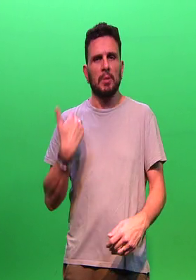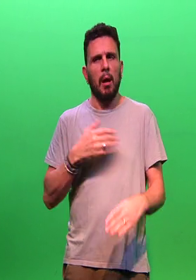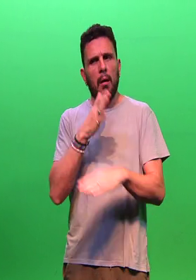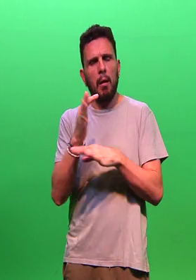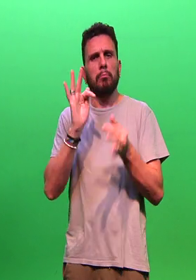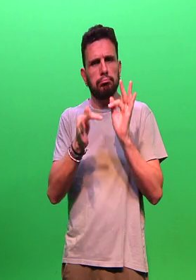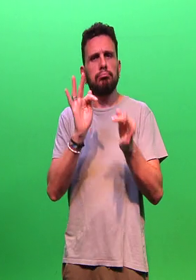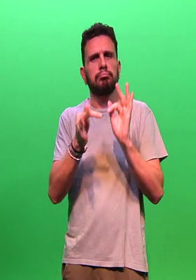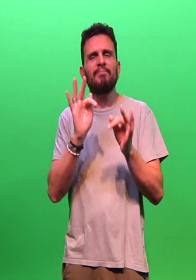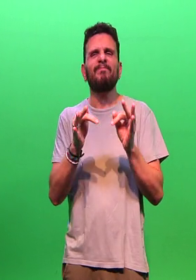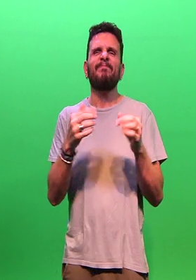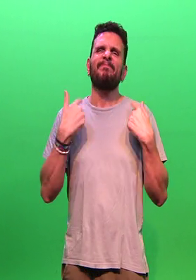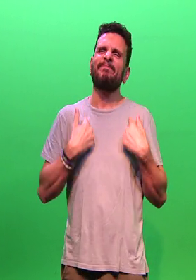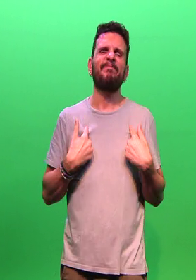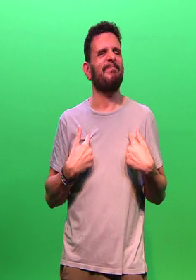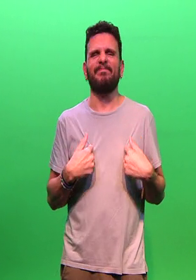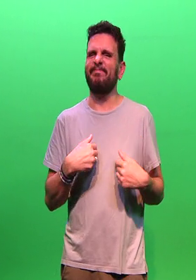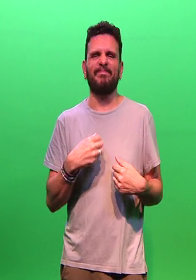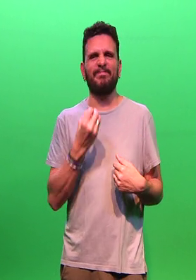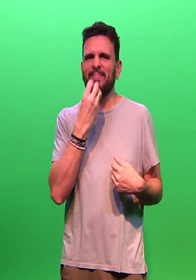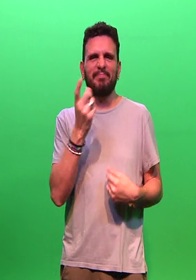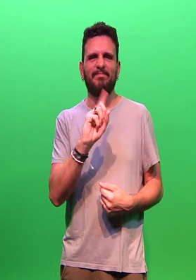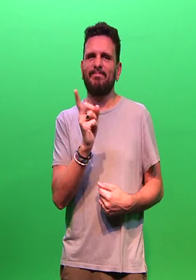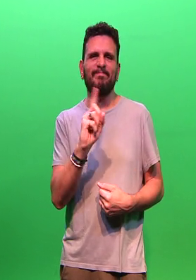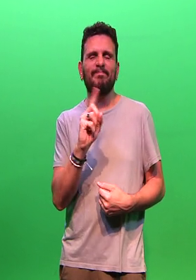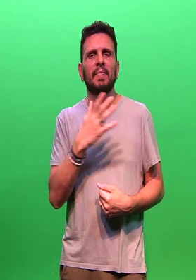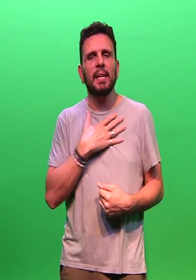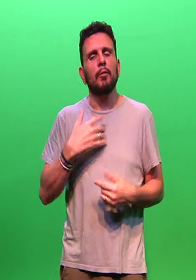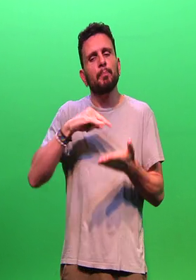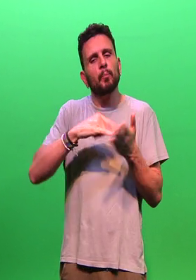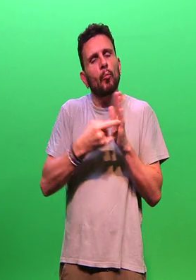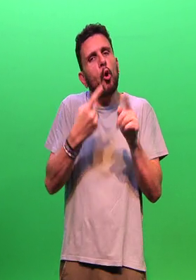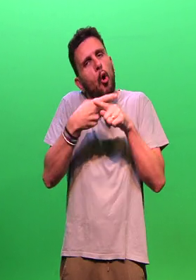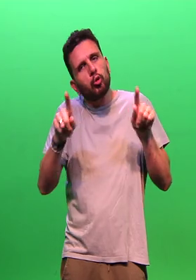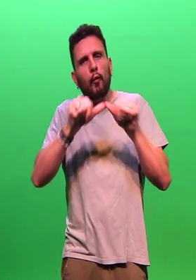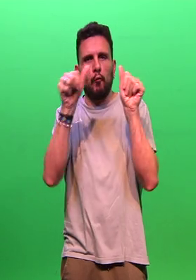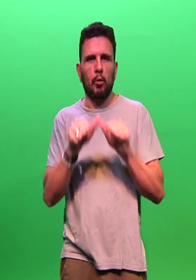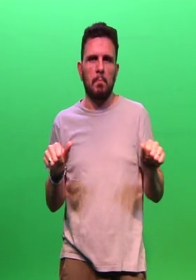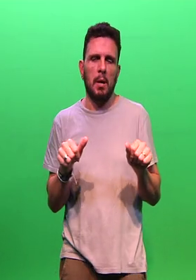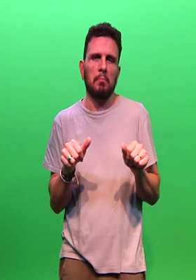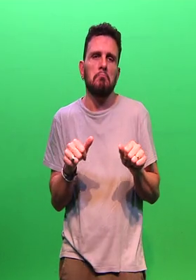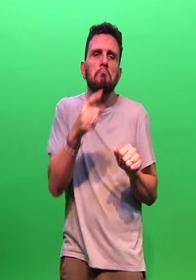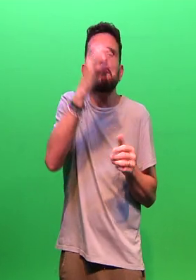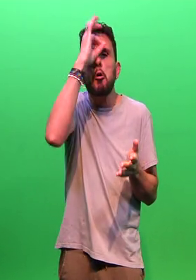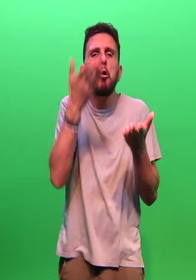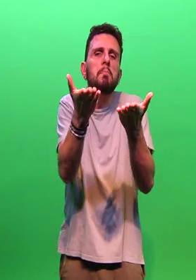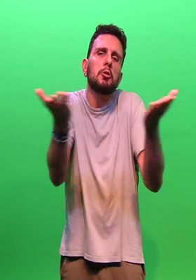Ja he anat a fisioteràpia, però sento que no em va bé, m'agradaria trobar una altra solució i vull saber què n'opina?